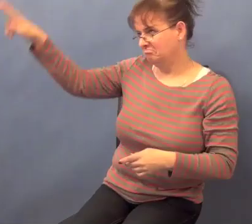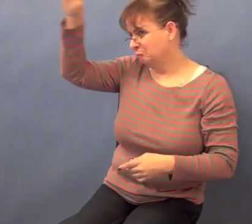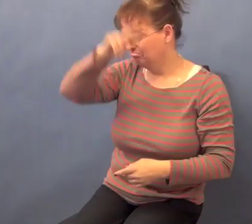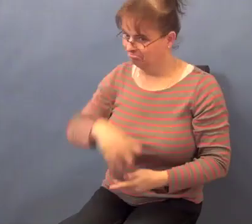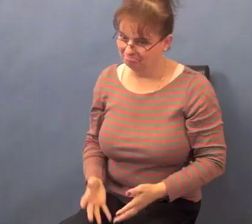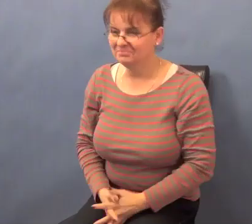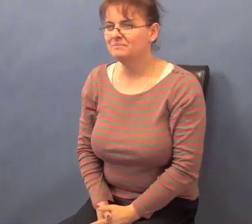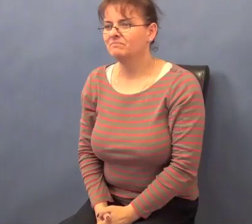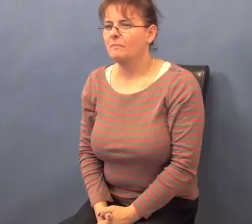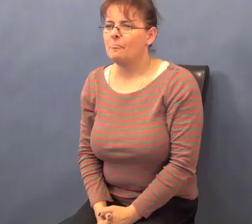Ale gdzieś indziej, nie wiem.